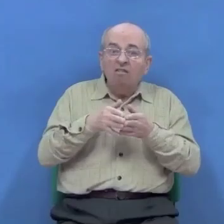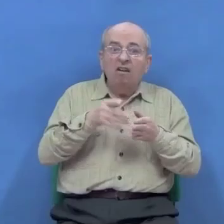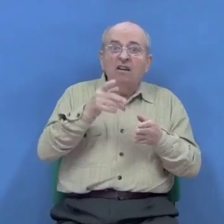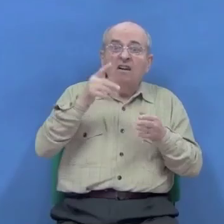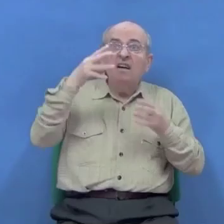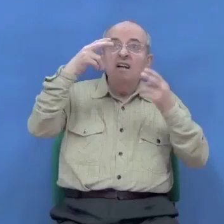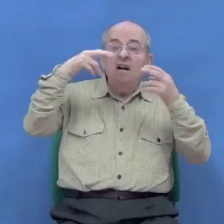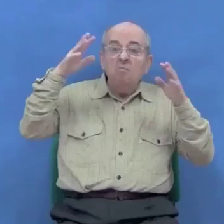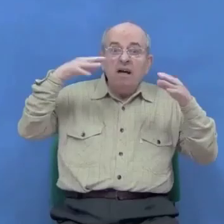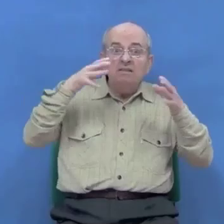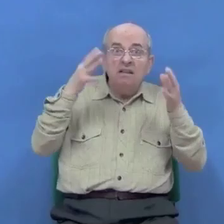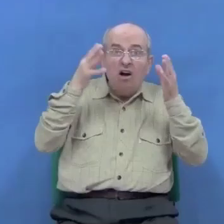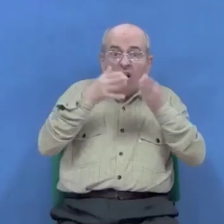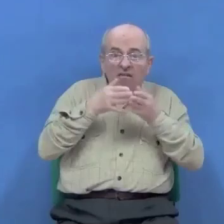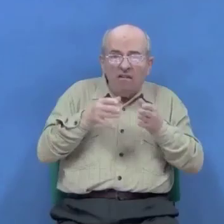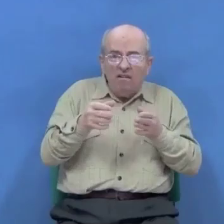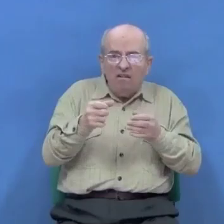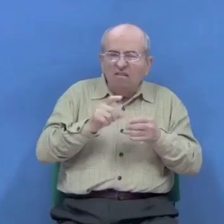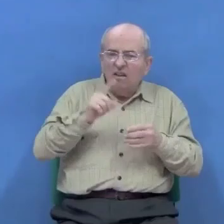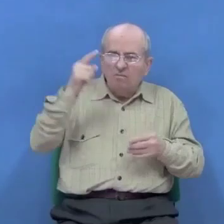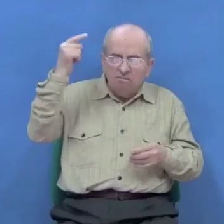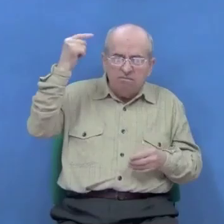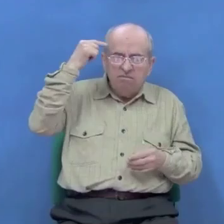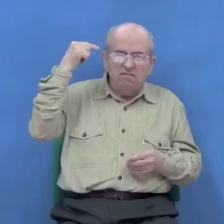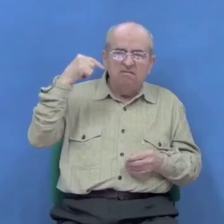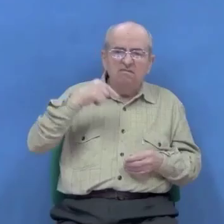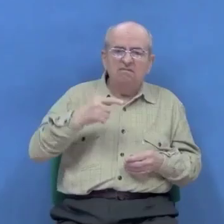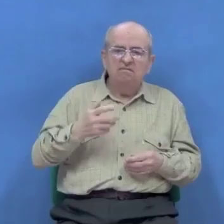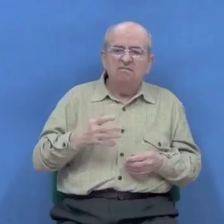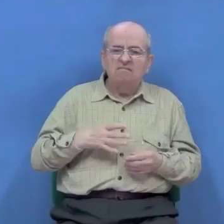Chowając się przed deszczem, nie wolno dotykać, bo może porazić błyskawica.